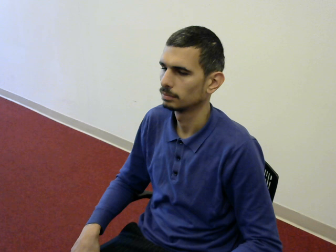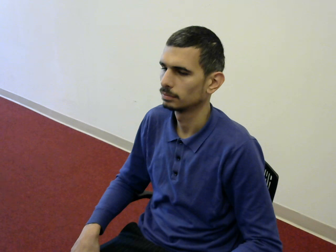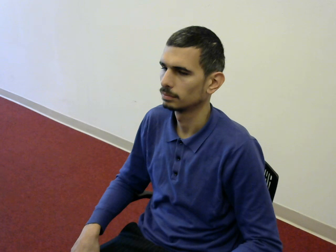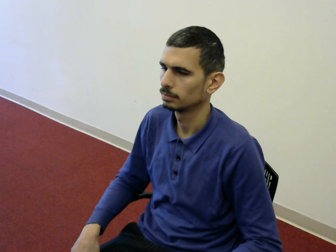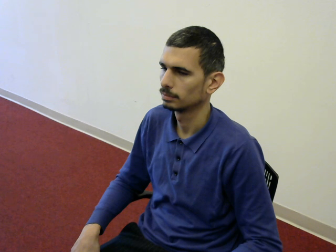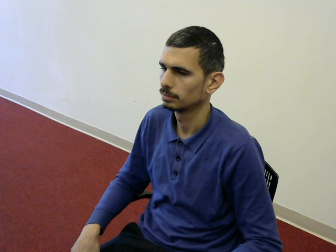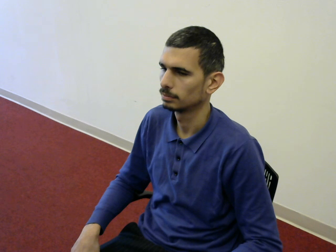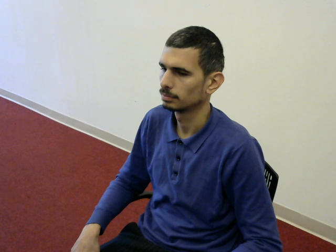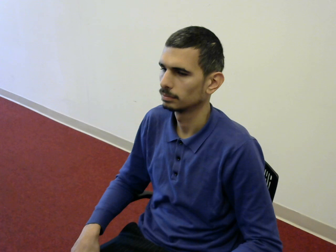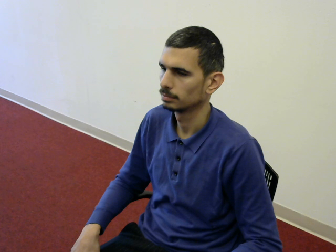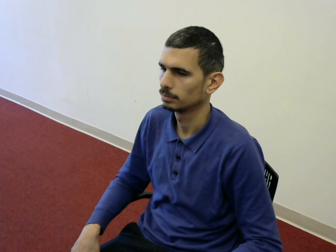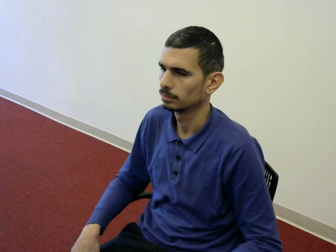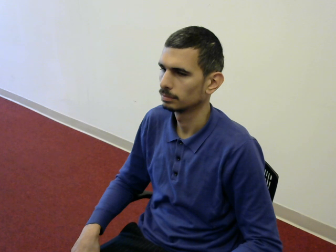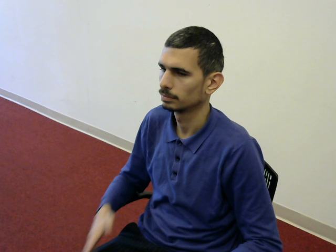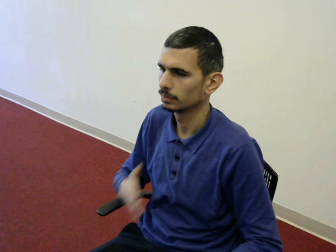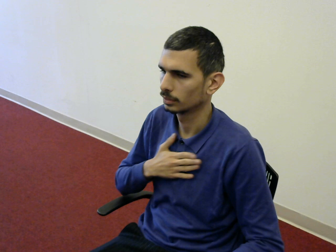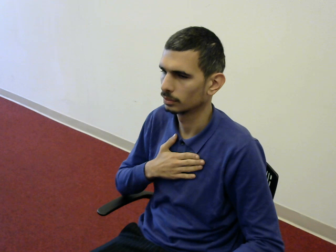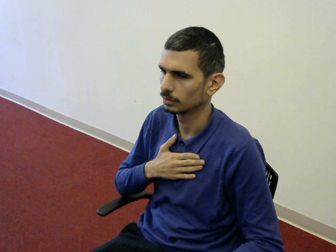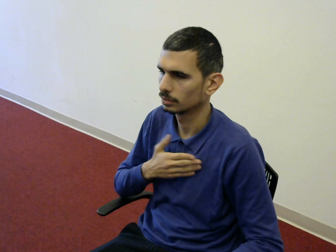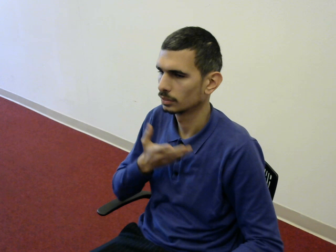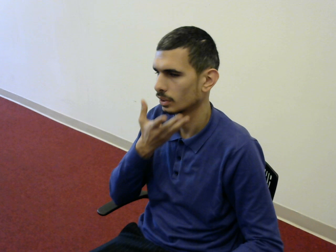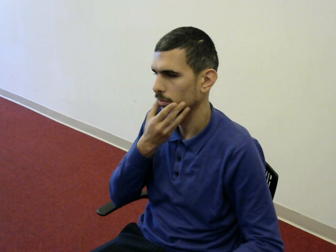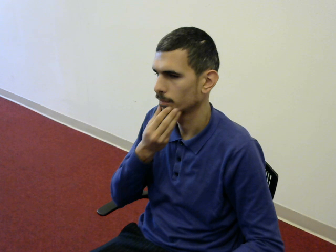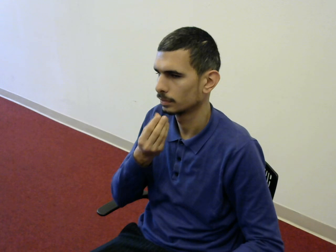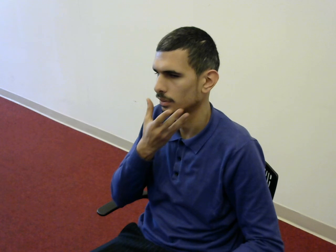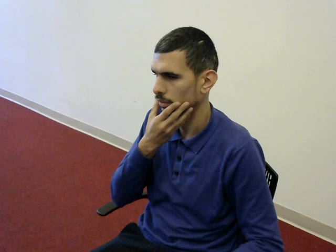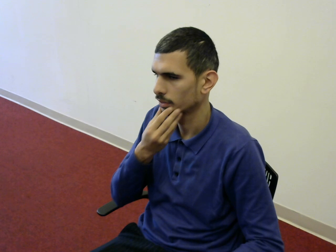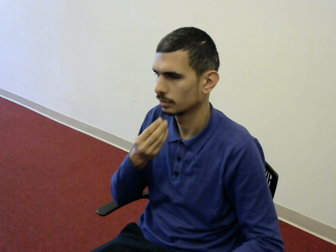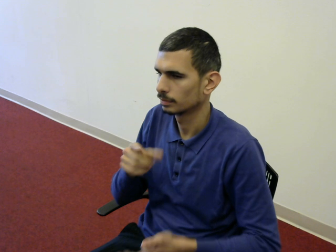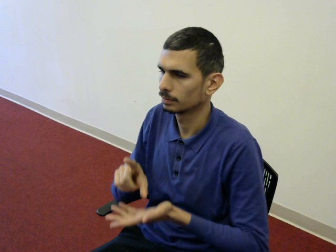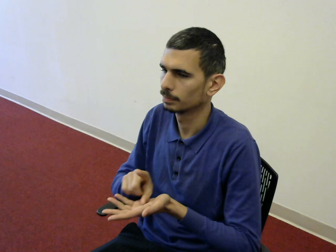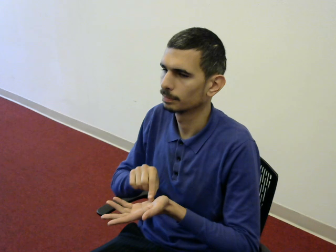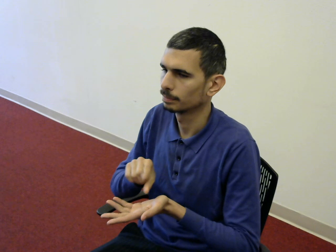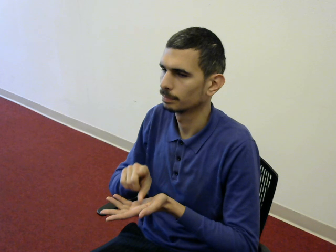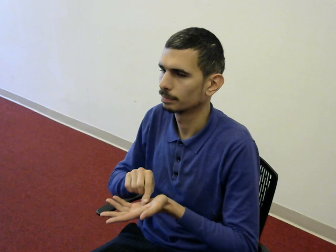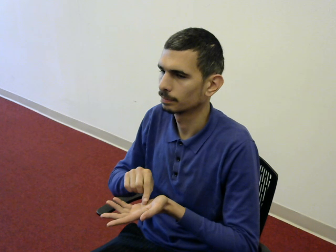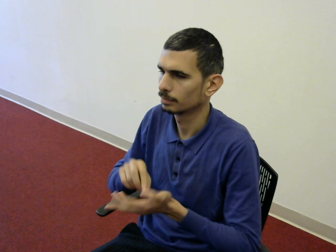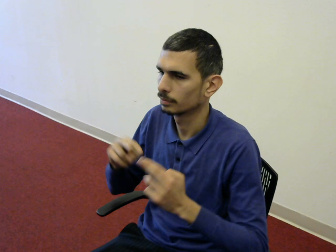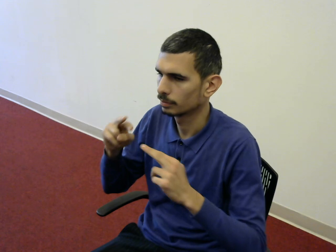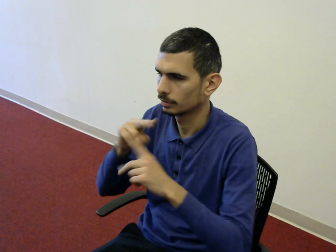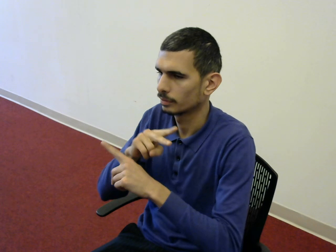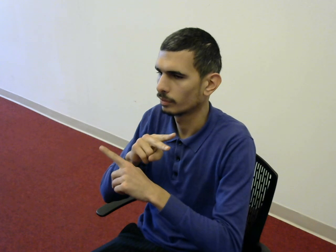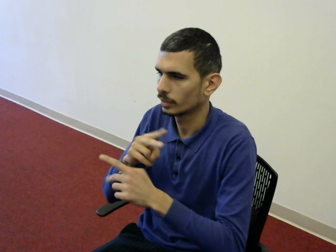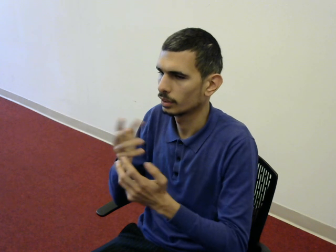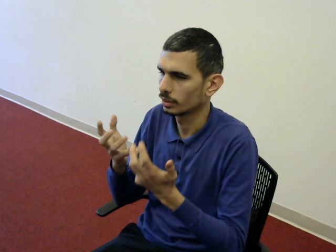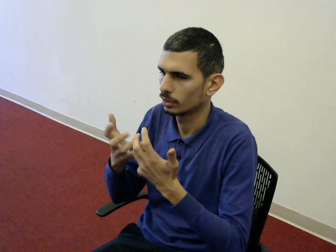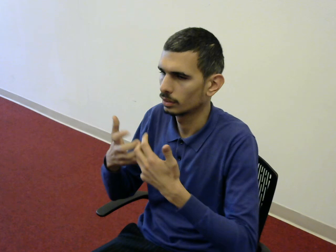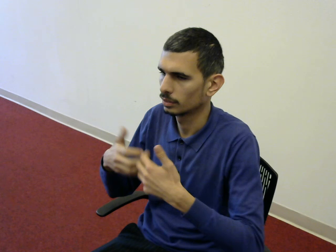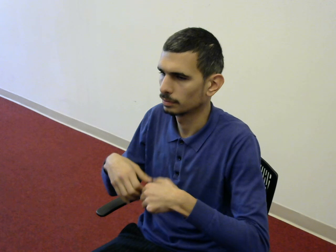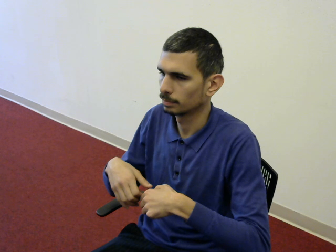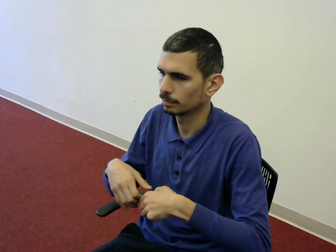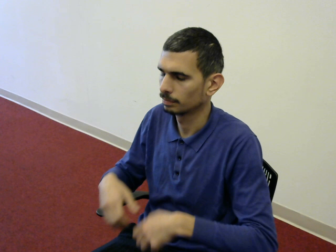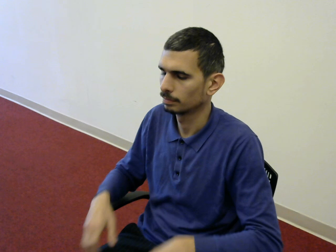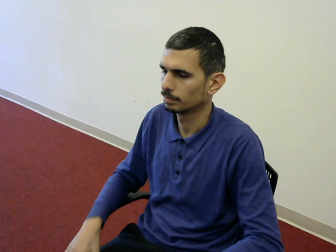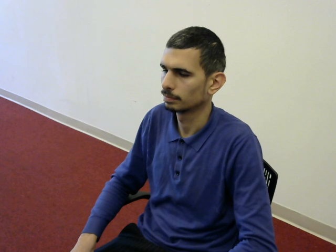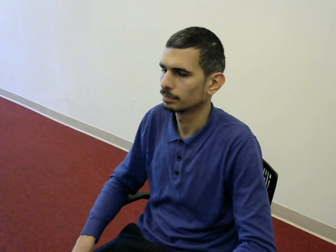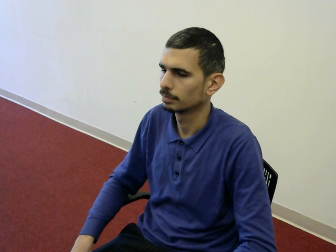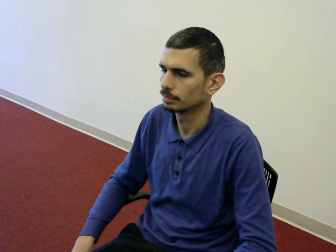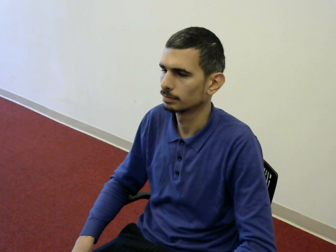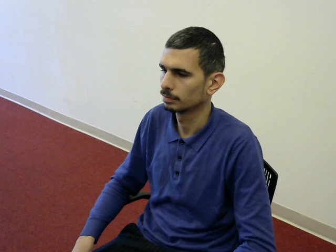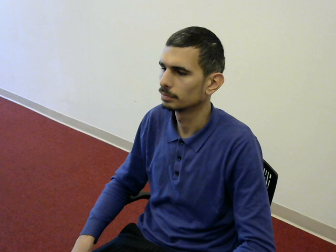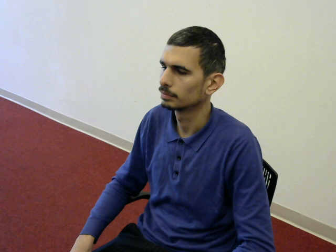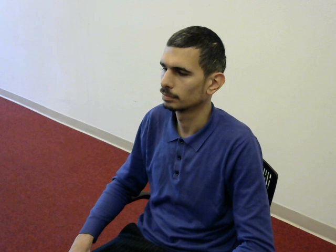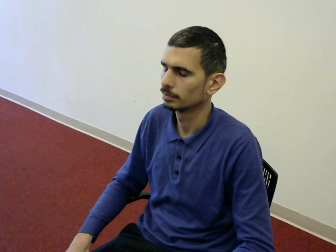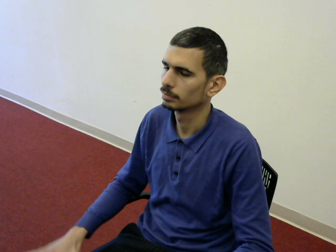Mənim babamın pensiyasını səhv hesablayıblar